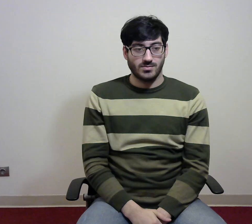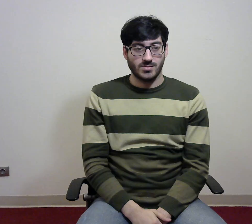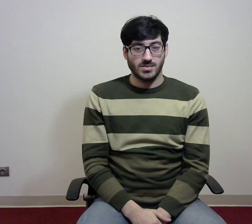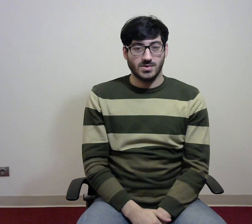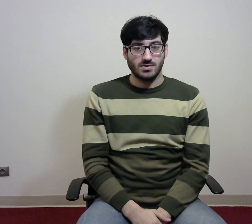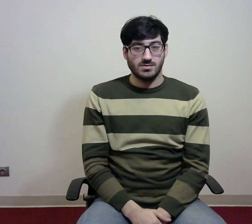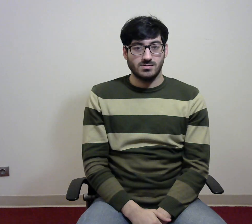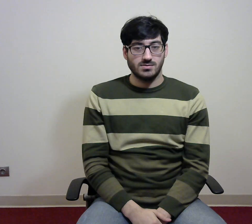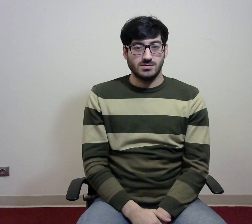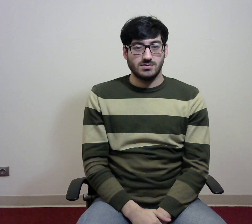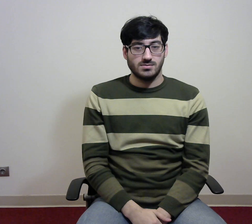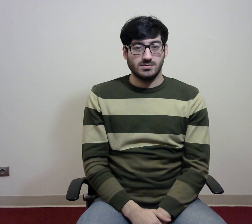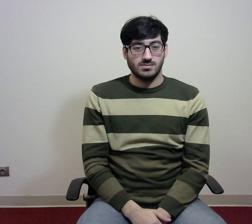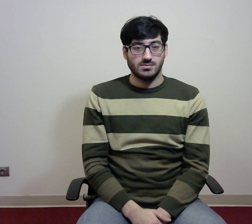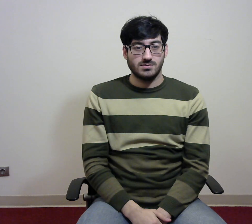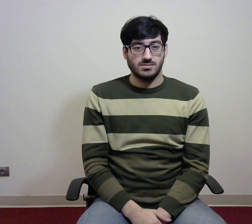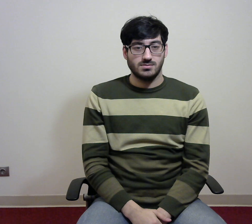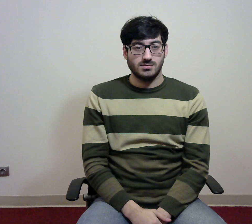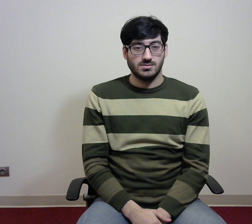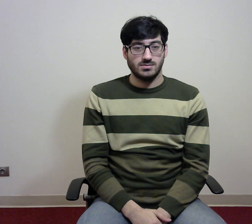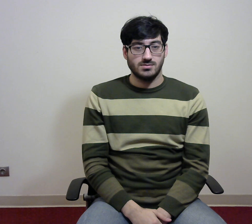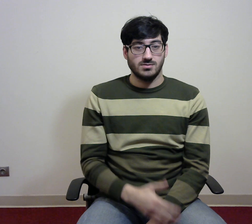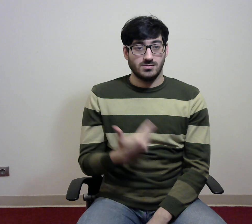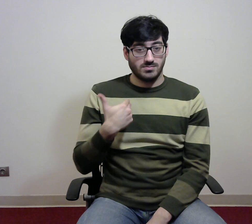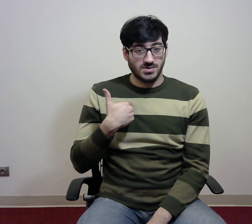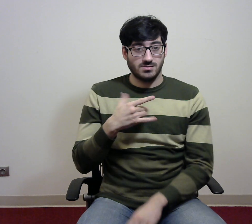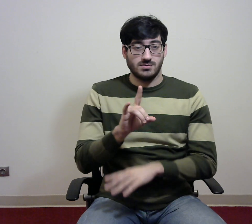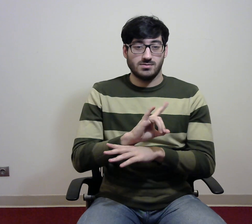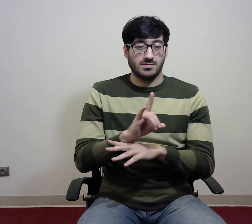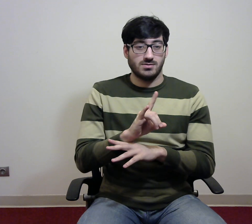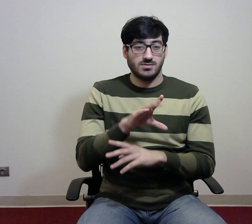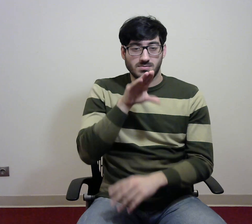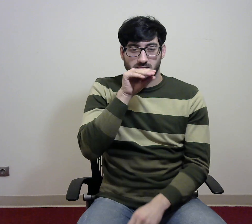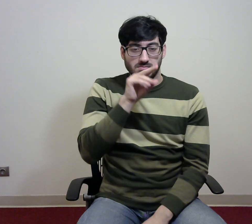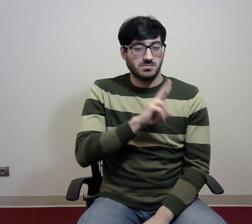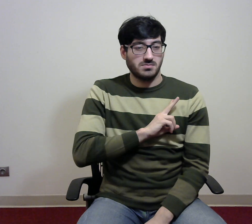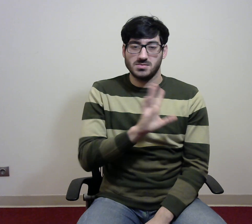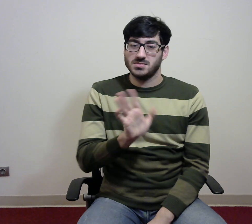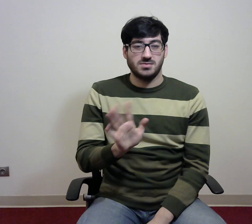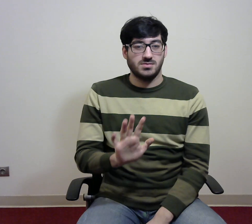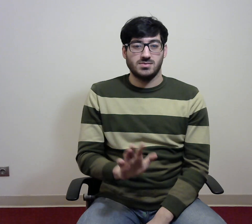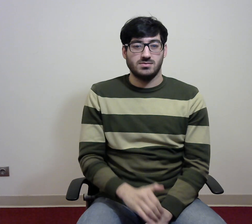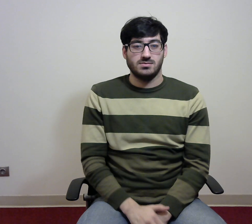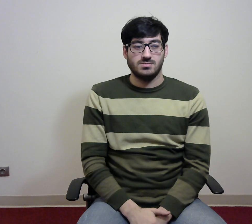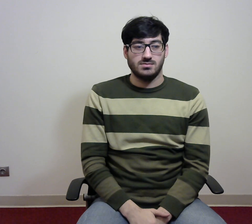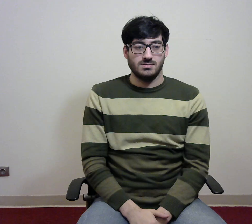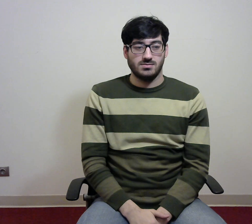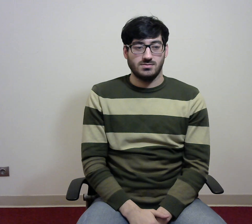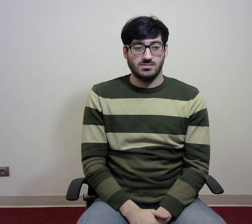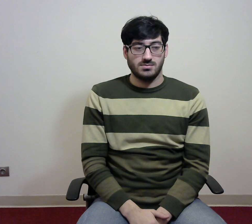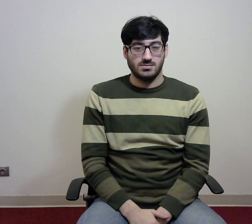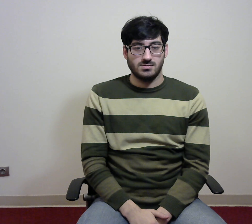Mən yalan danışmağı sevmirəm